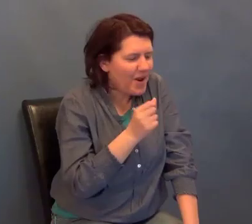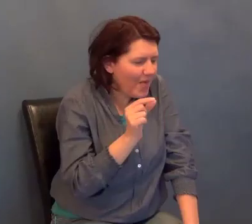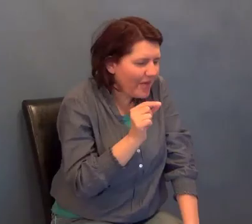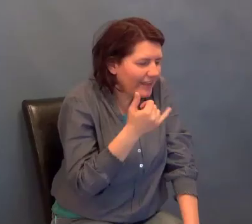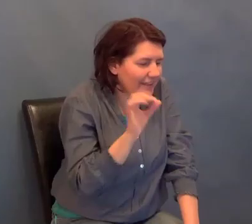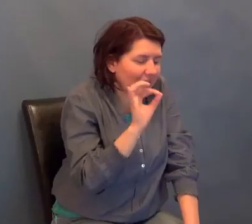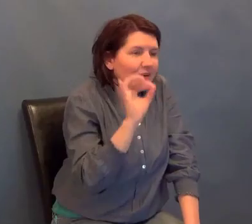Taki malutki. Inny rysunek.